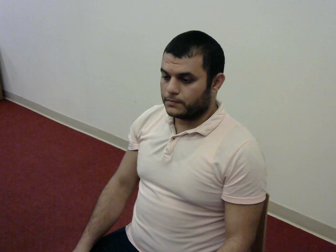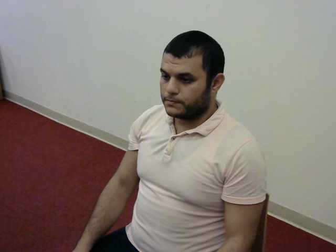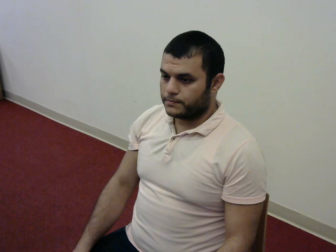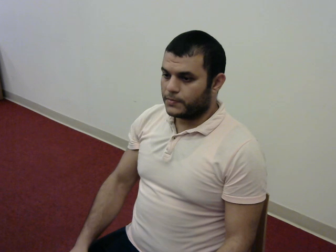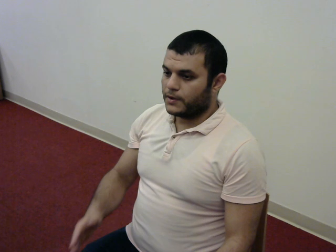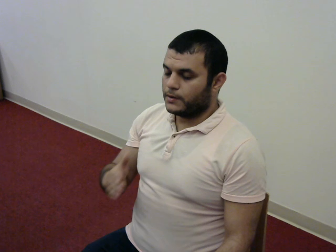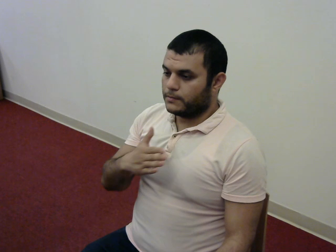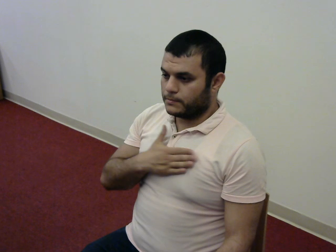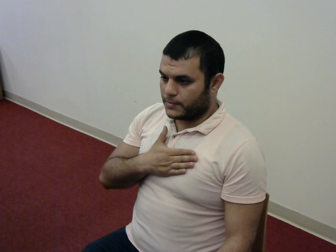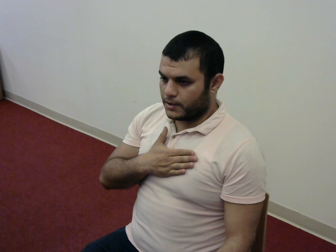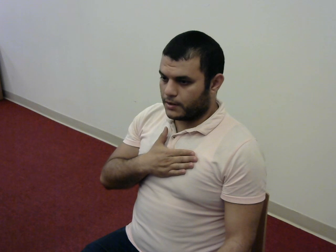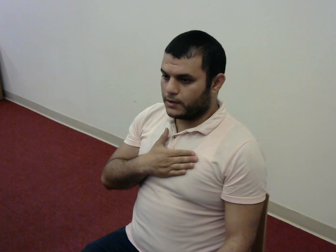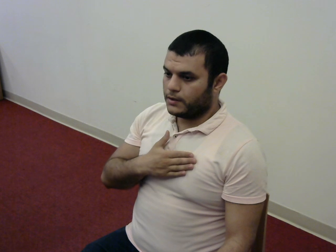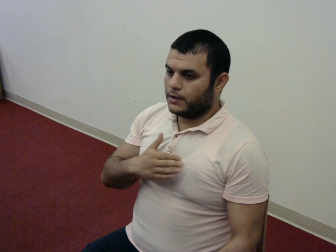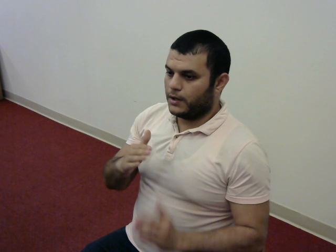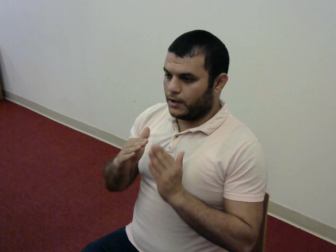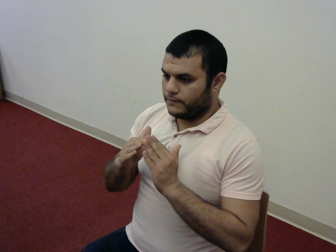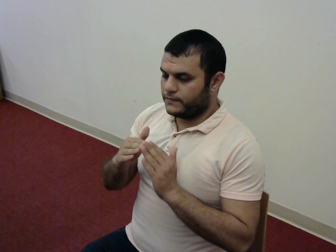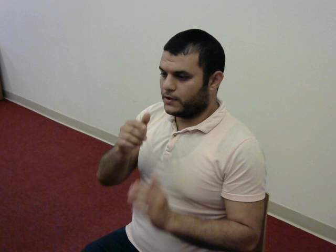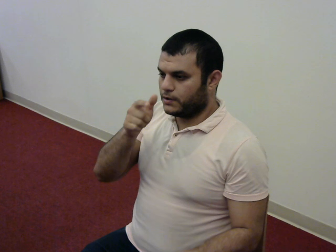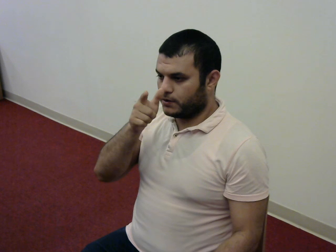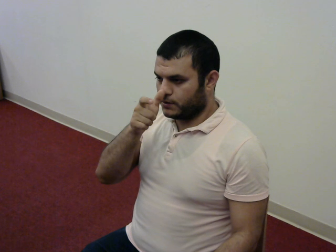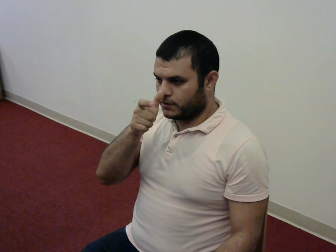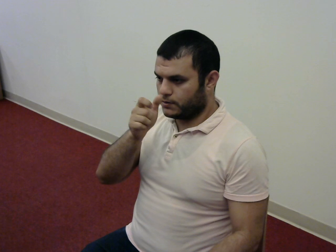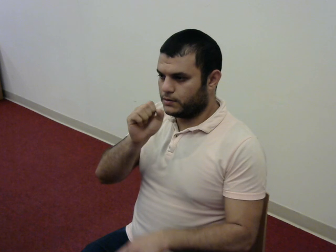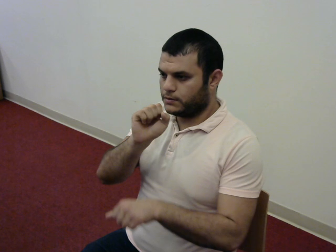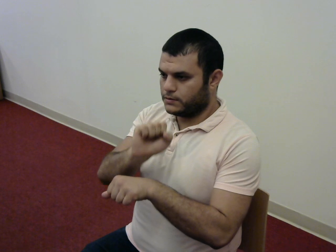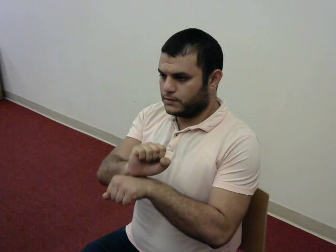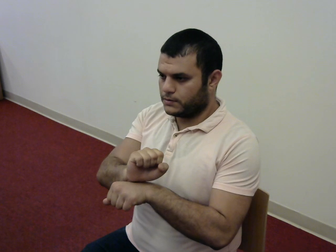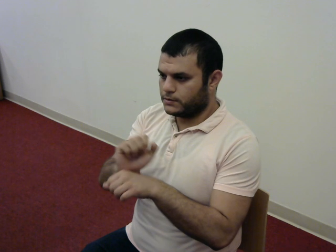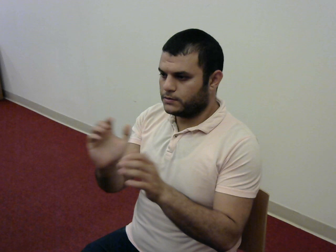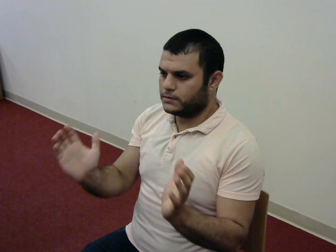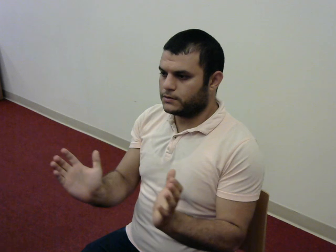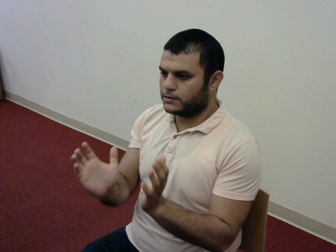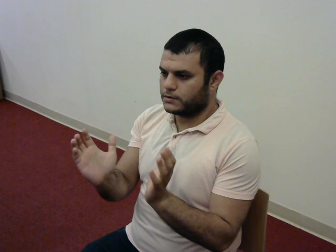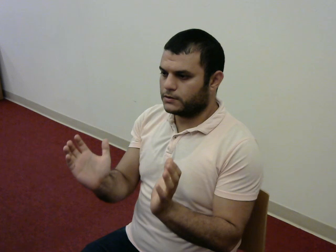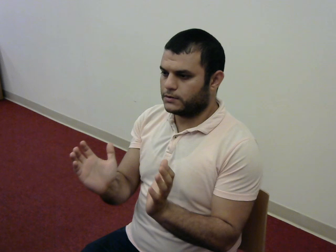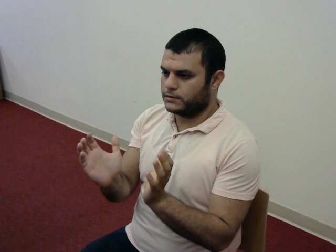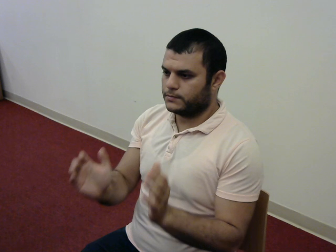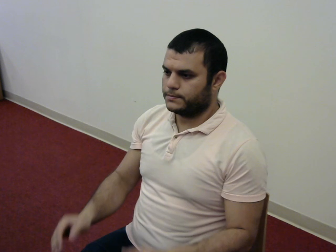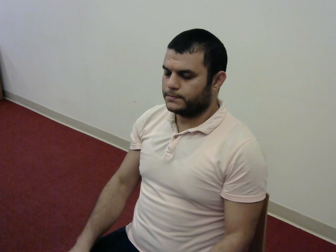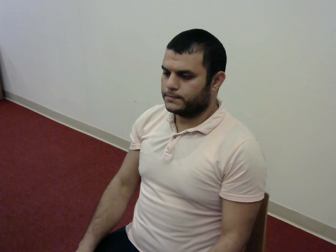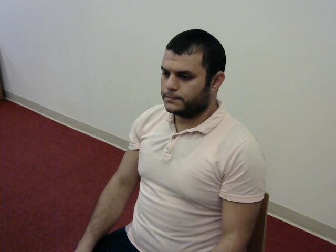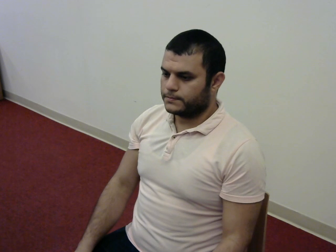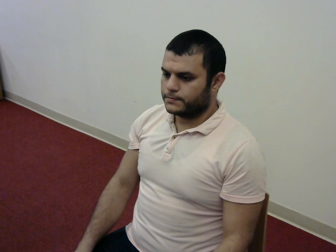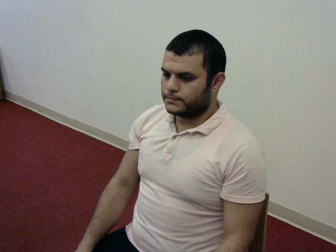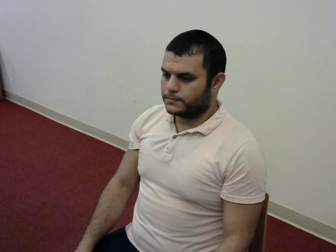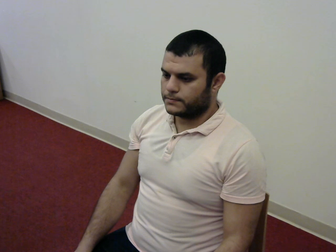Mən evdə it saxlayıram